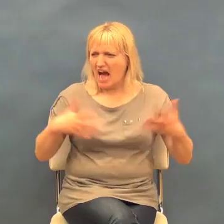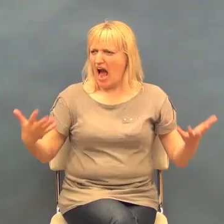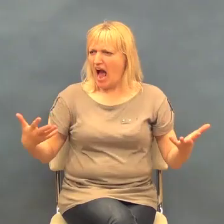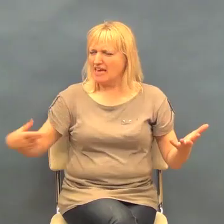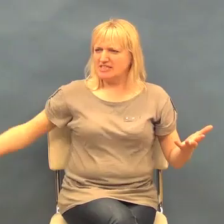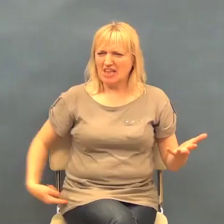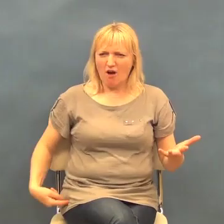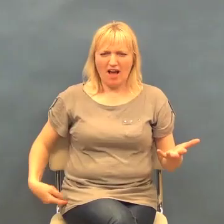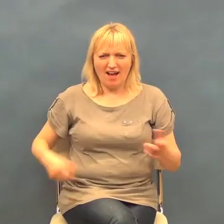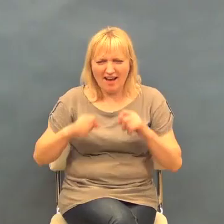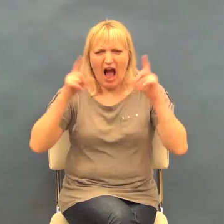Obudził się, bo wskazówka trafiła go w pupę.